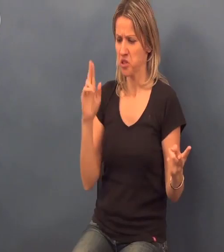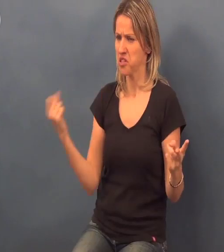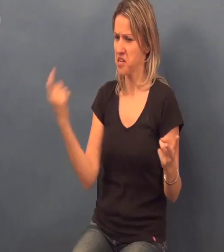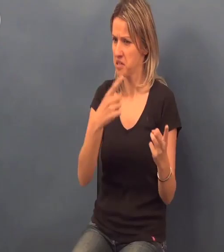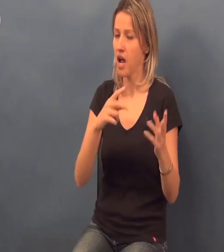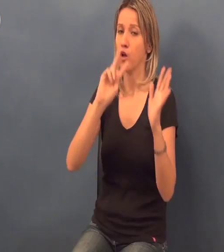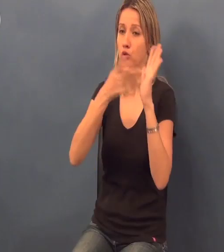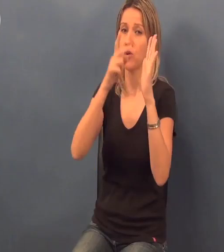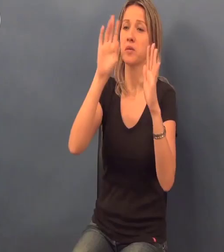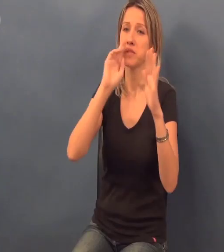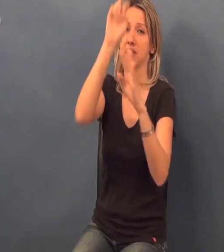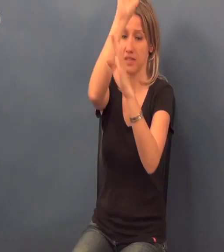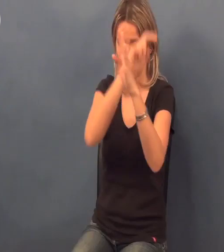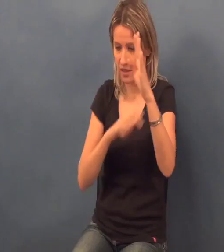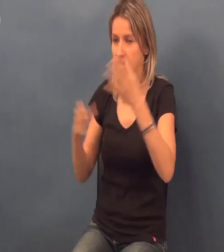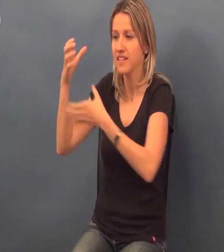Po raz drugi kot też schodzi na dół i wspina się po rurze tego drugiego domu.